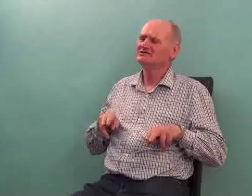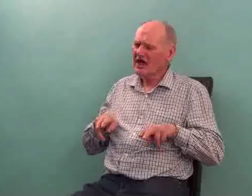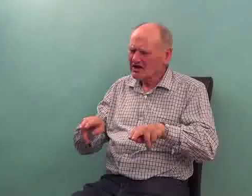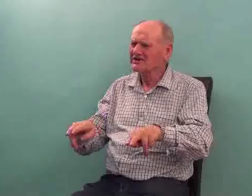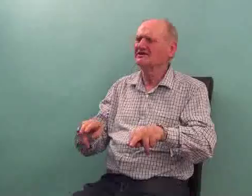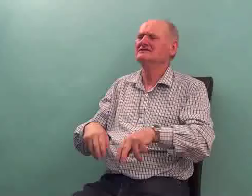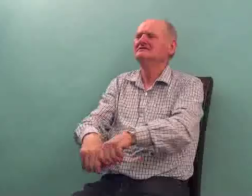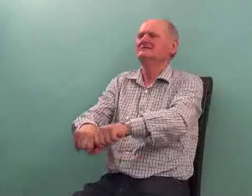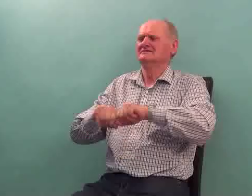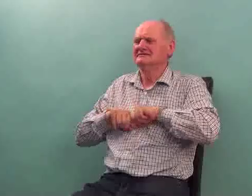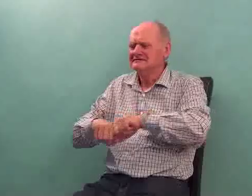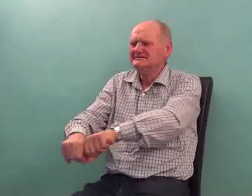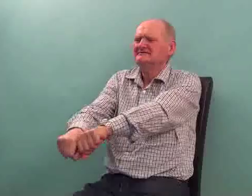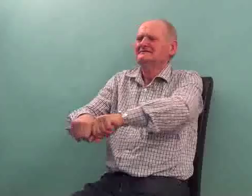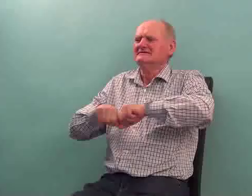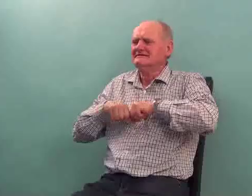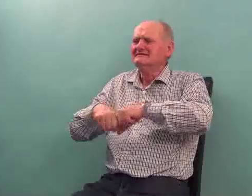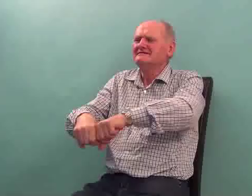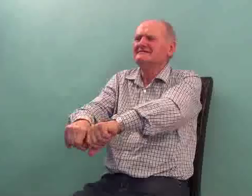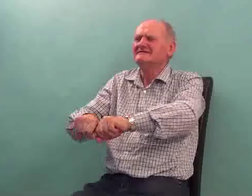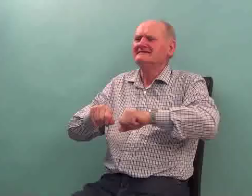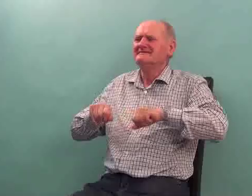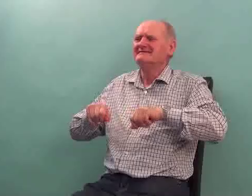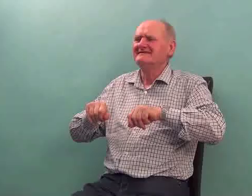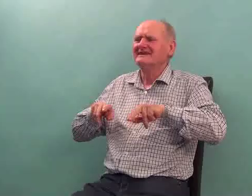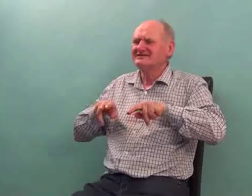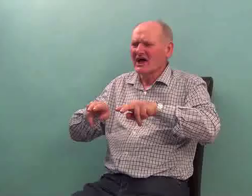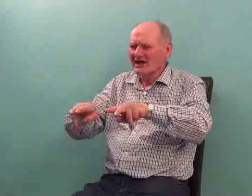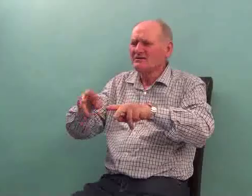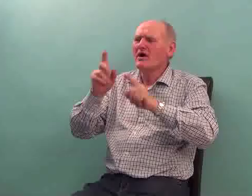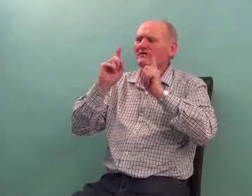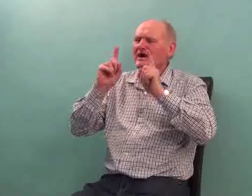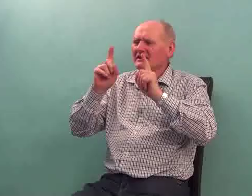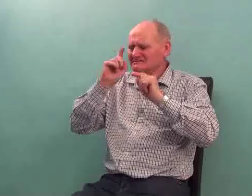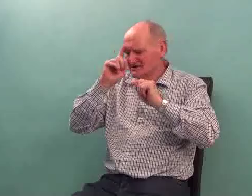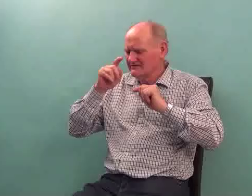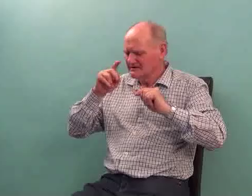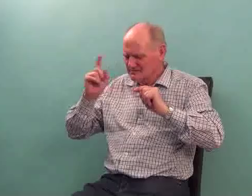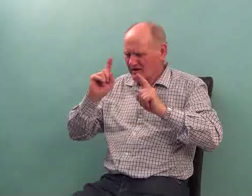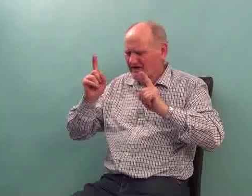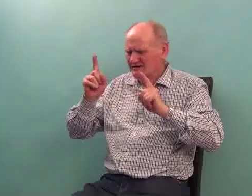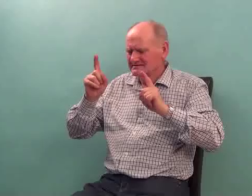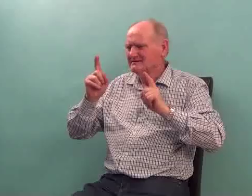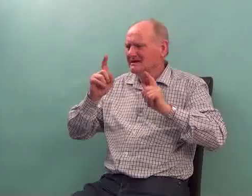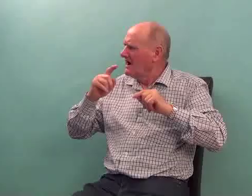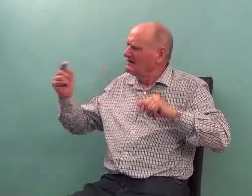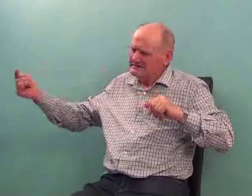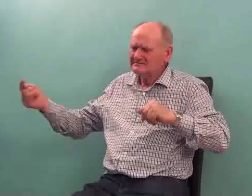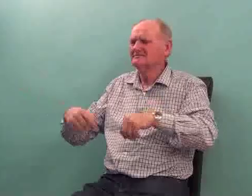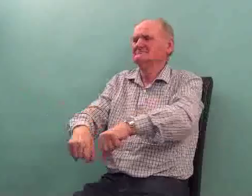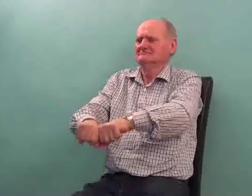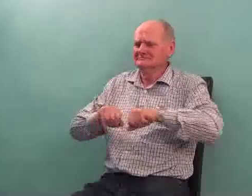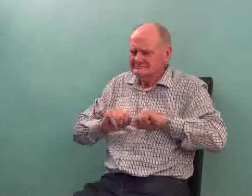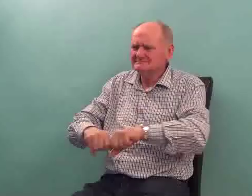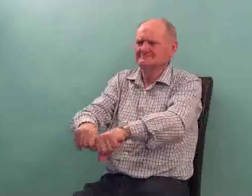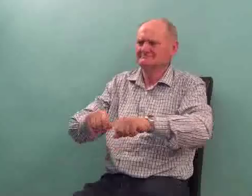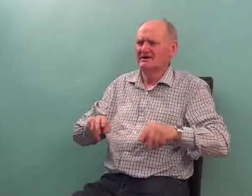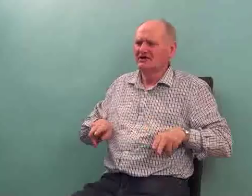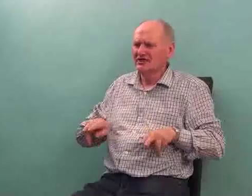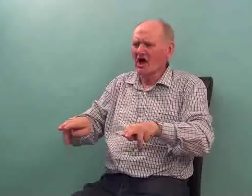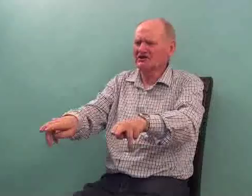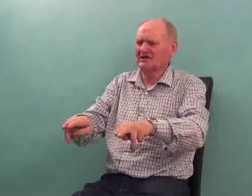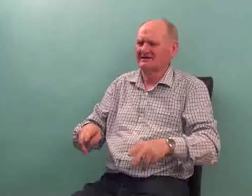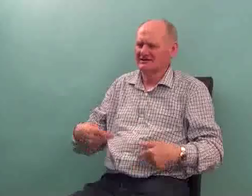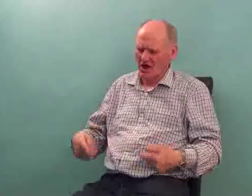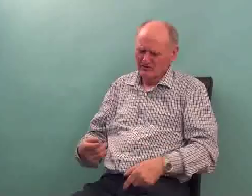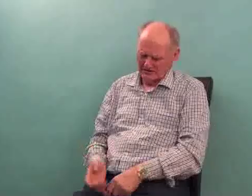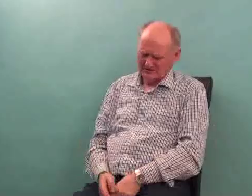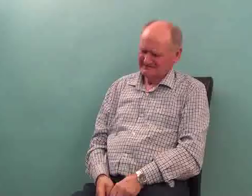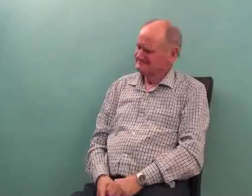Drezyna jedzie po torze, trzeba uważać, żeby ludzie nie przechodzili przez tory.